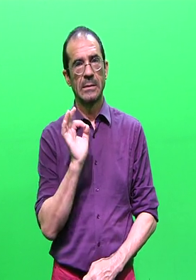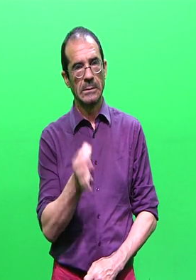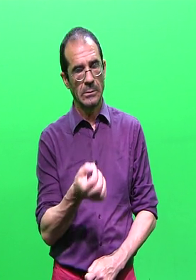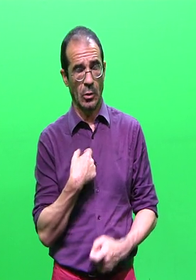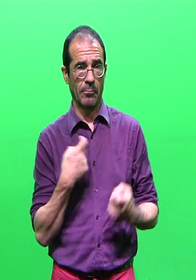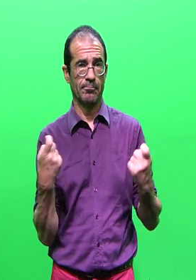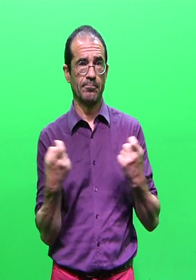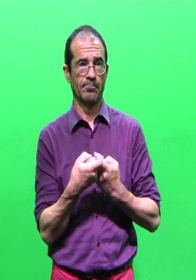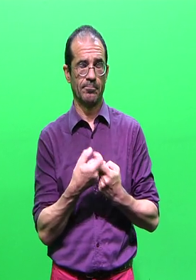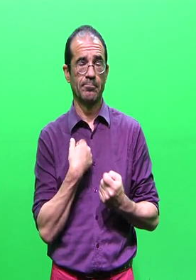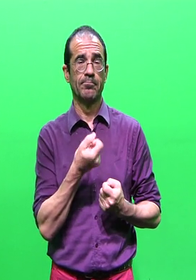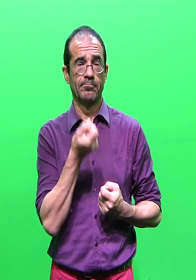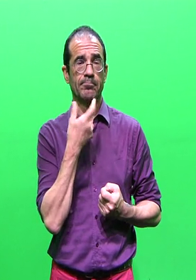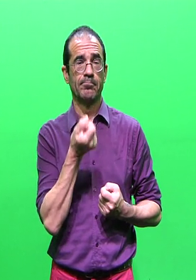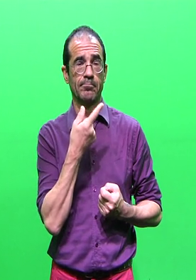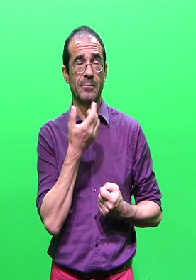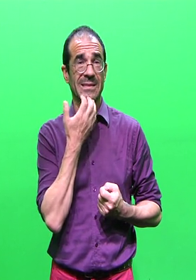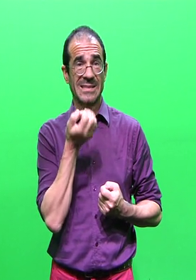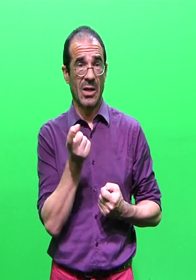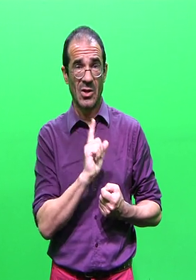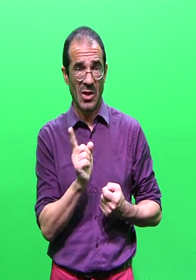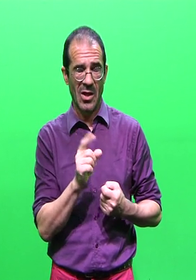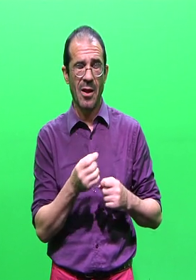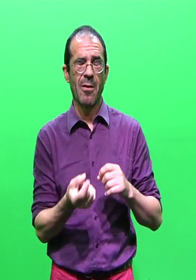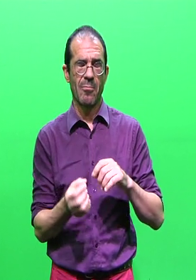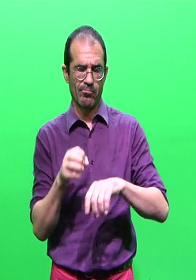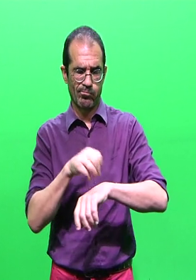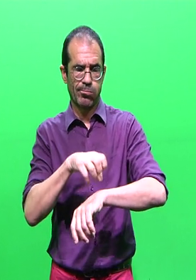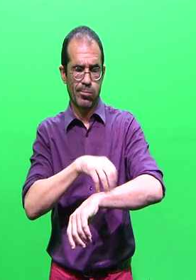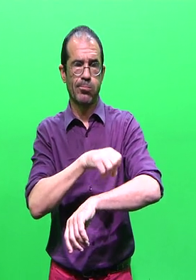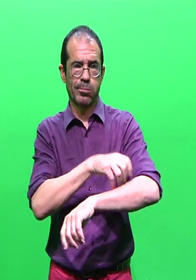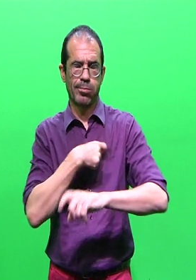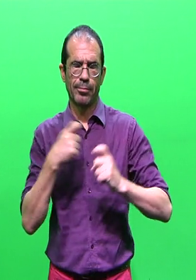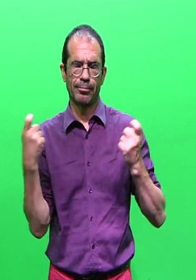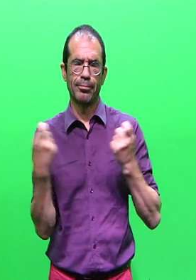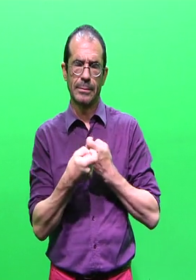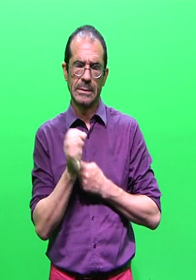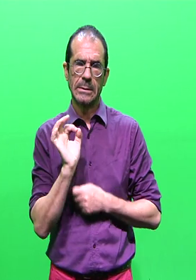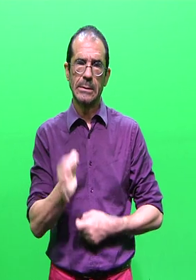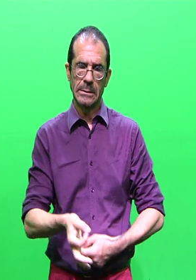Sí, tinc al·lèrgia i he de prendre pastilles. Si no les prenc em surten butllofes als braços de l'al·lèrgia.